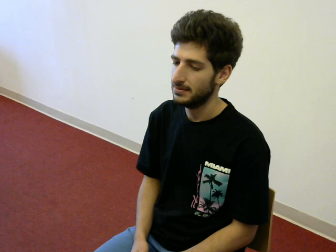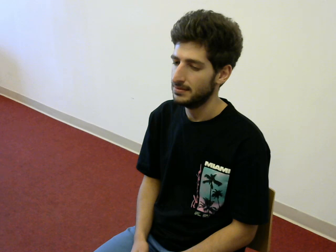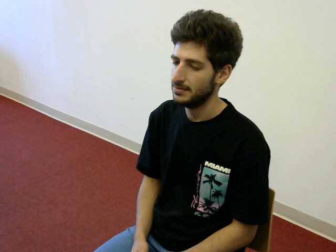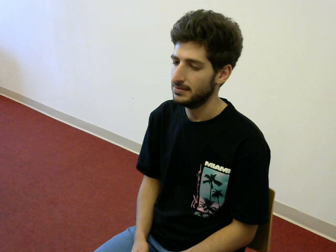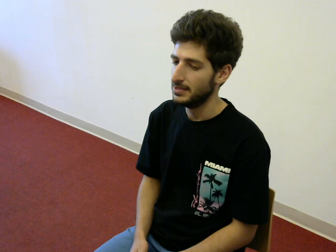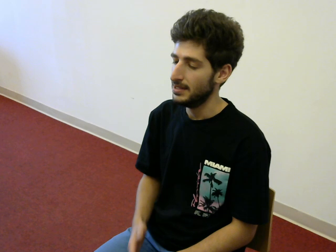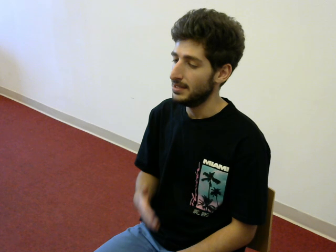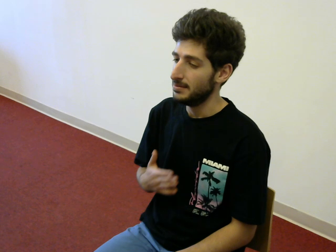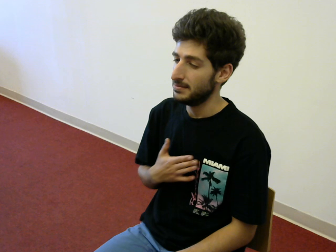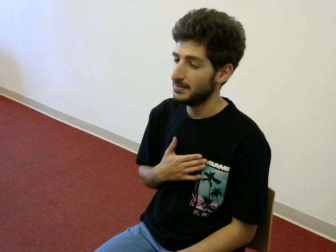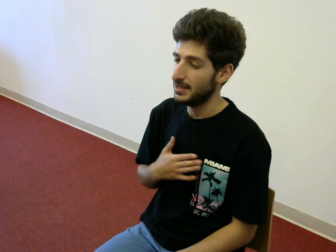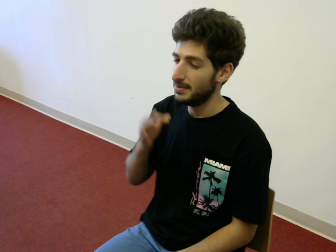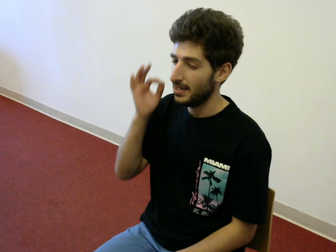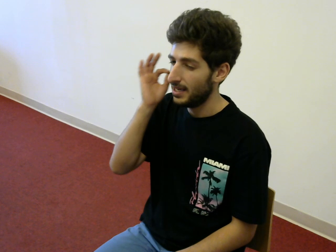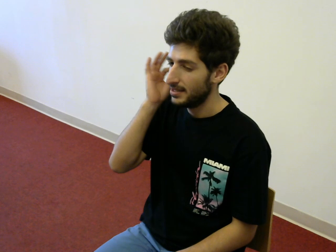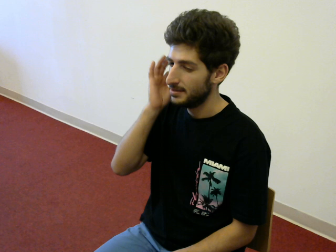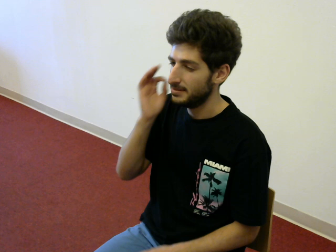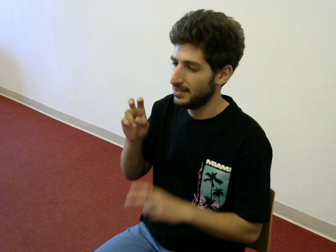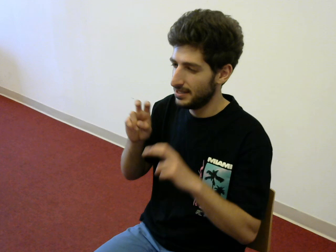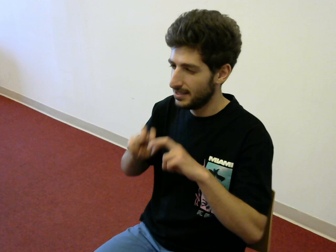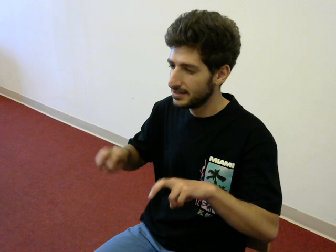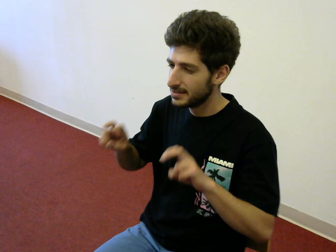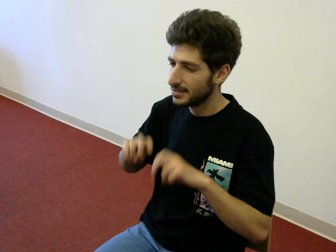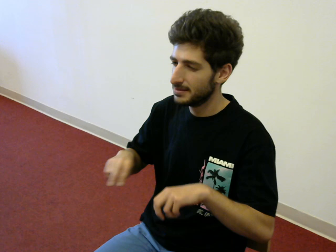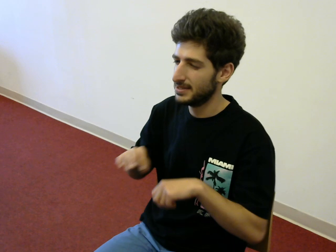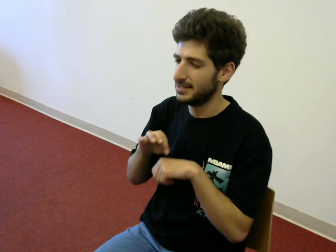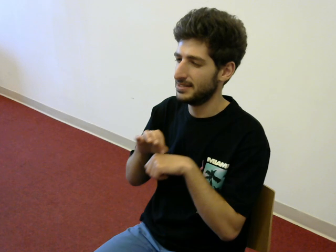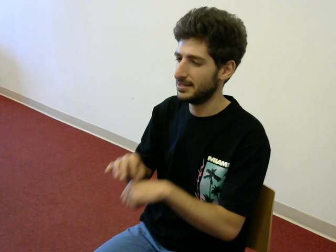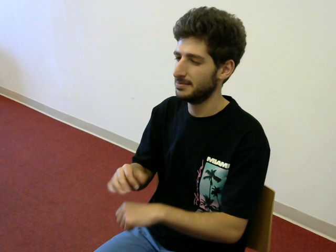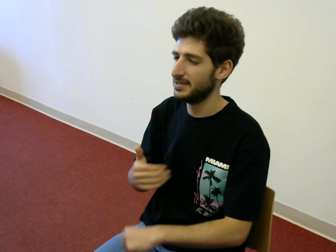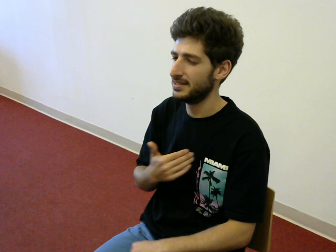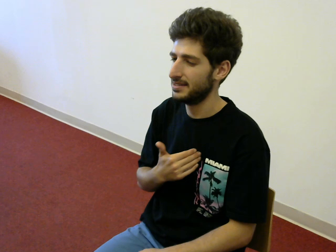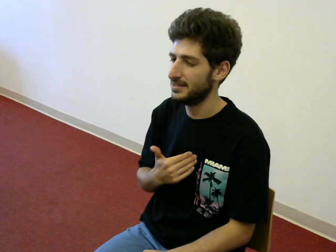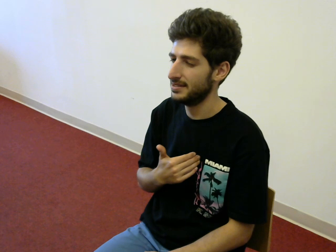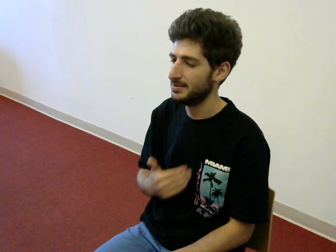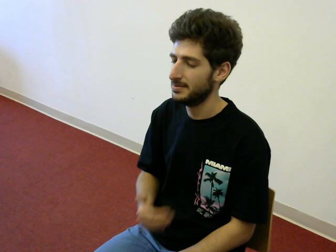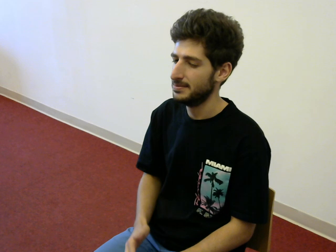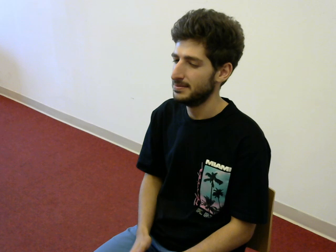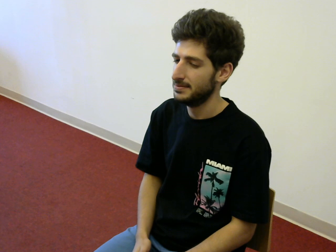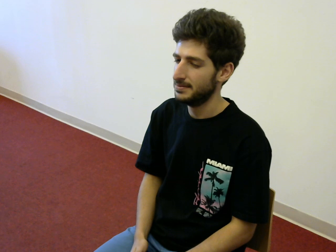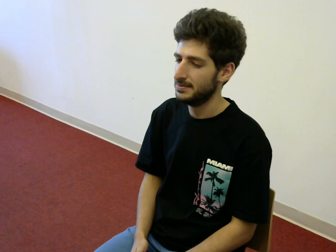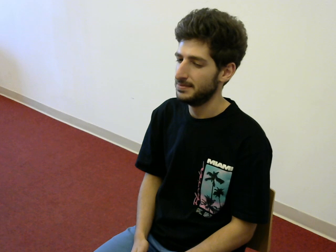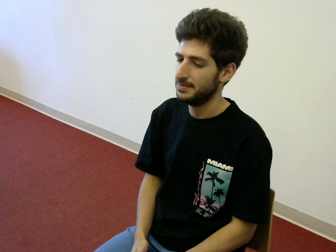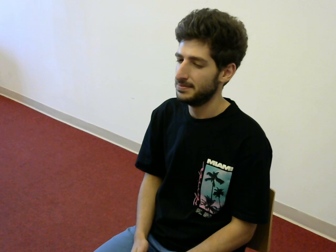Mən həkim müayinəsindən keçmək istəyirəm